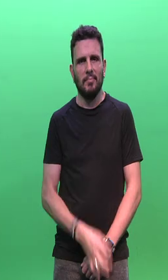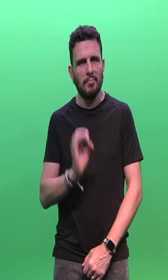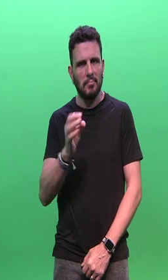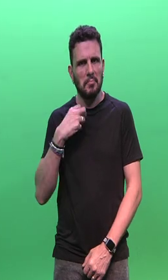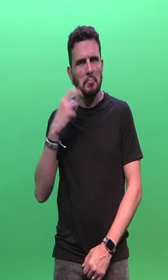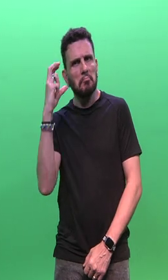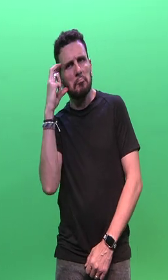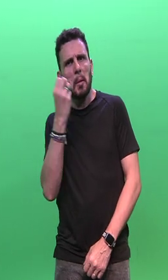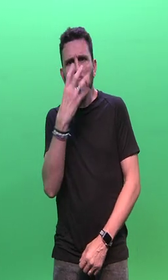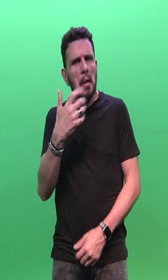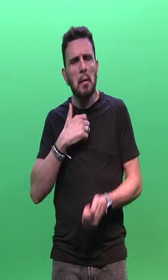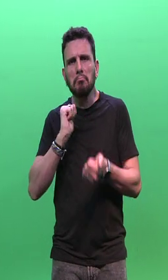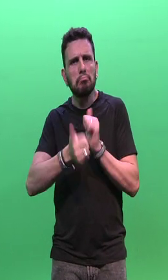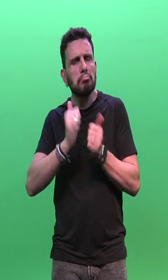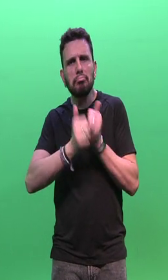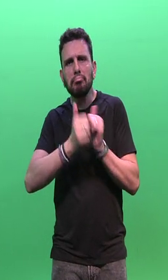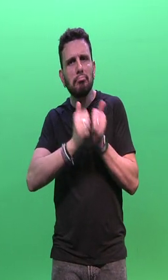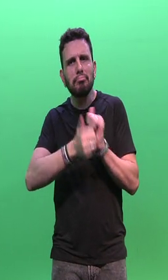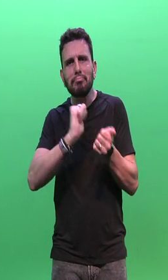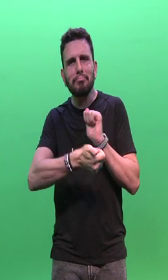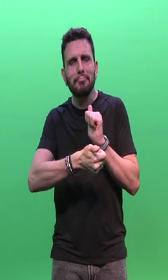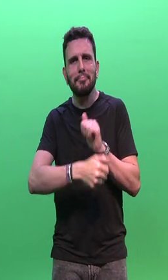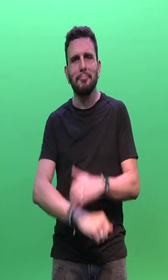Sí, dormo bé, com un tronc.